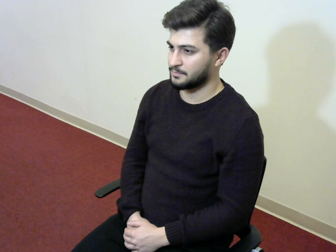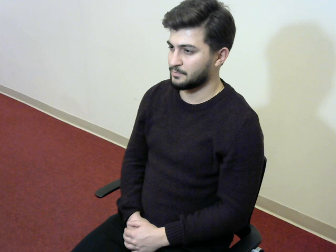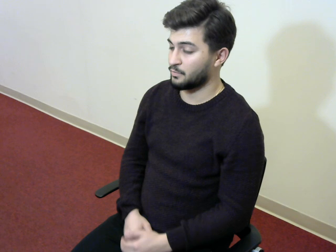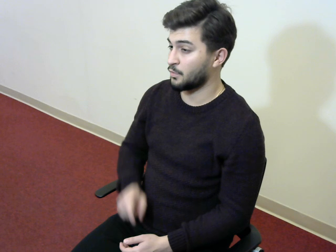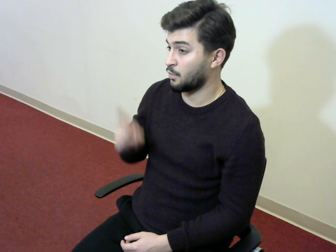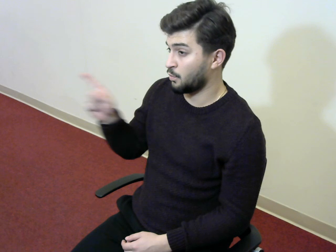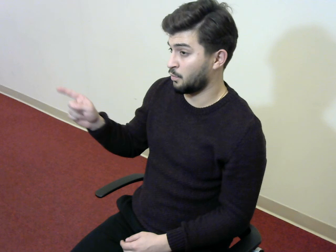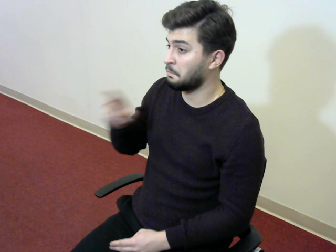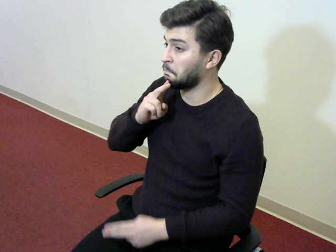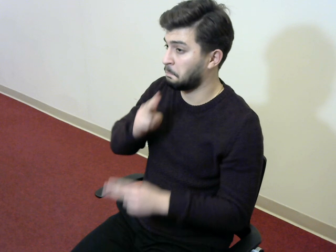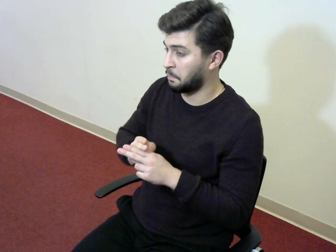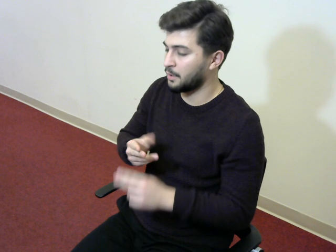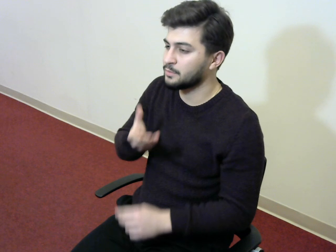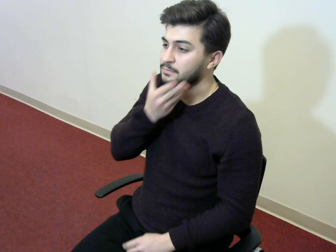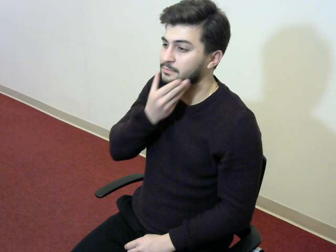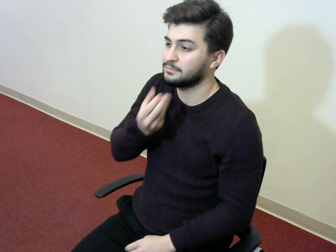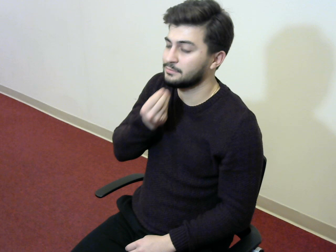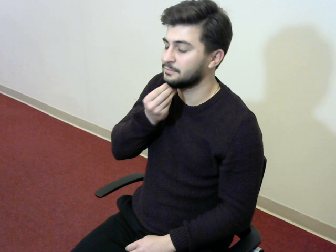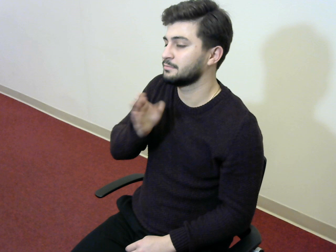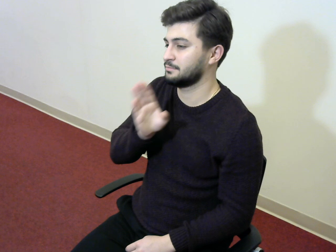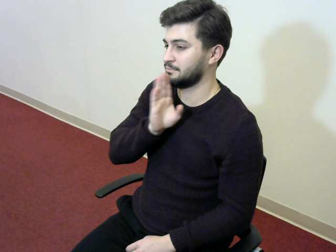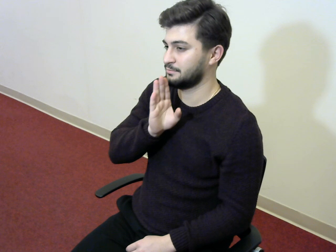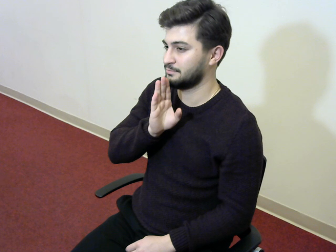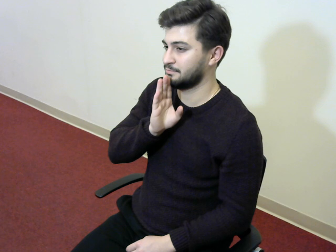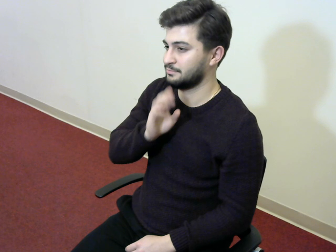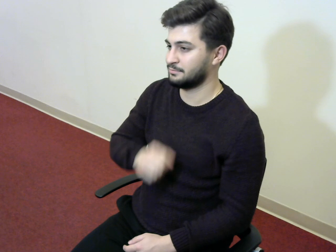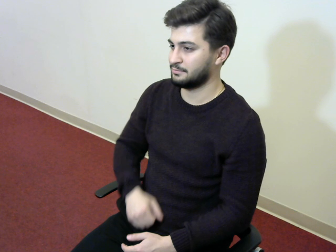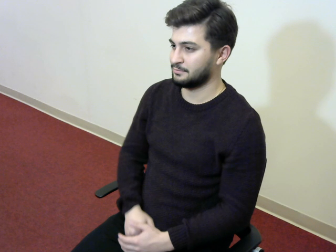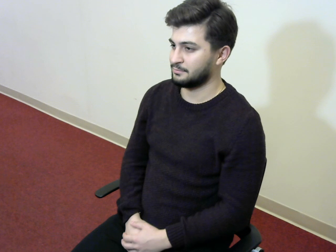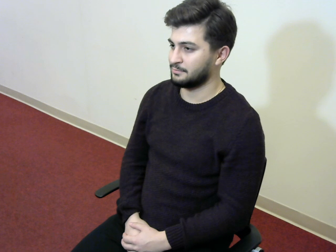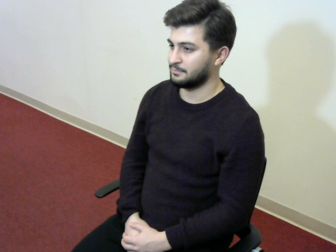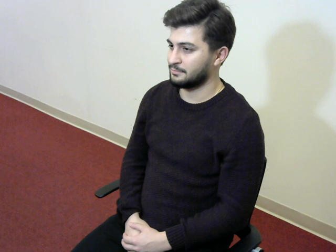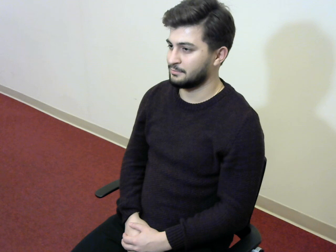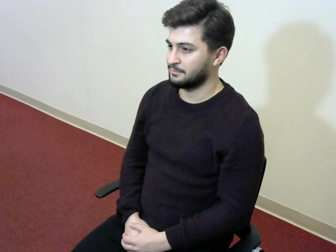Onun bacısı gözəl qızdır